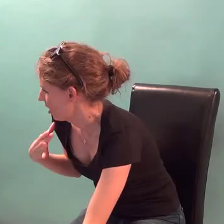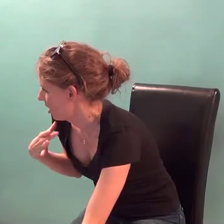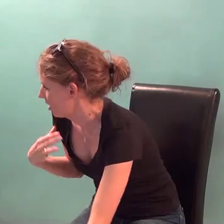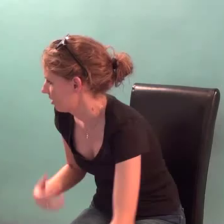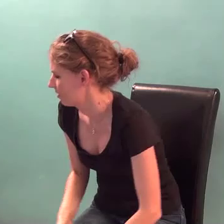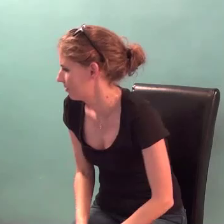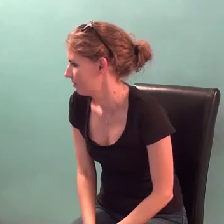Wolne.